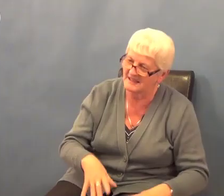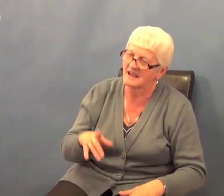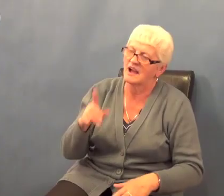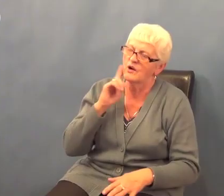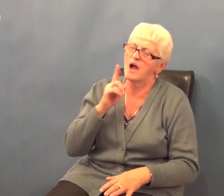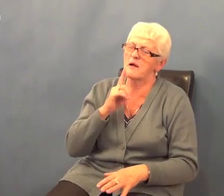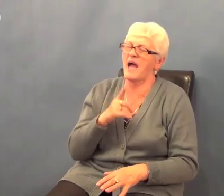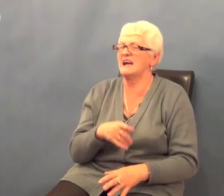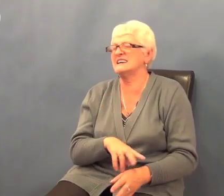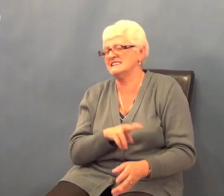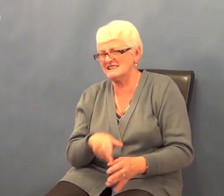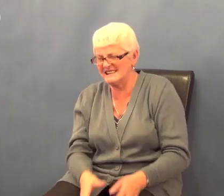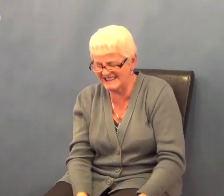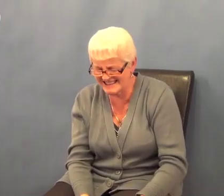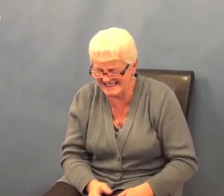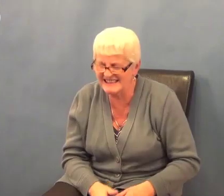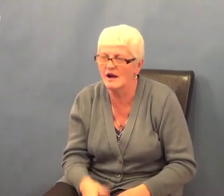Chłopiec wstaje i masuje nogę.